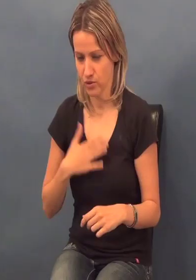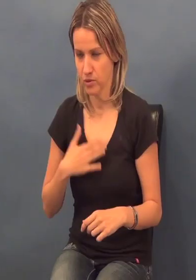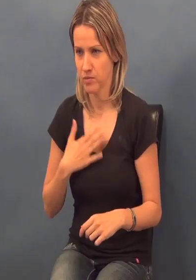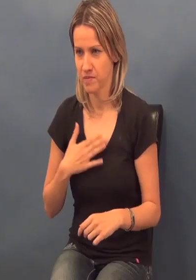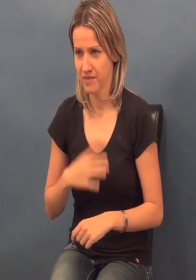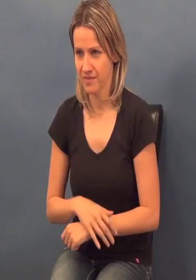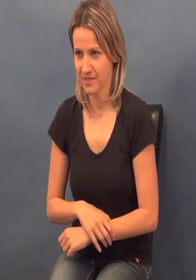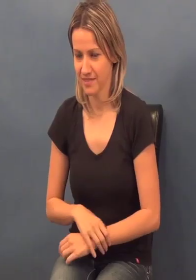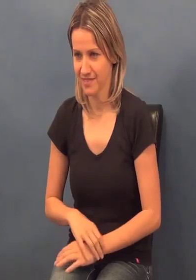Sobota.